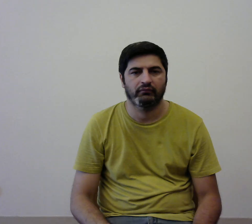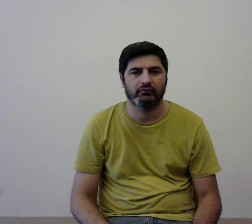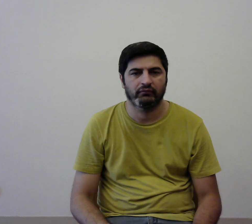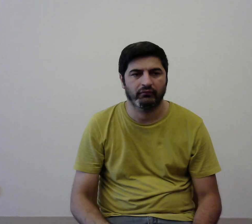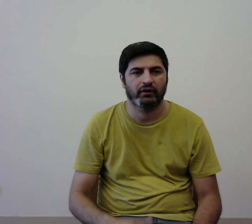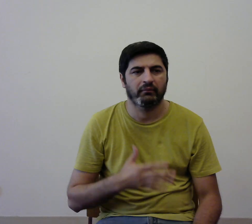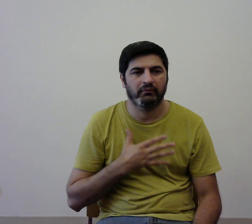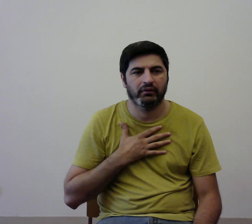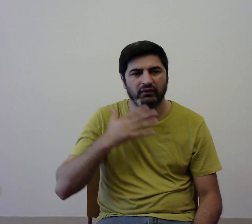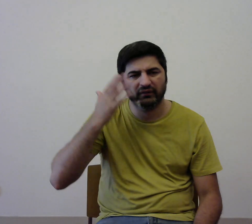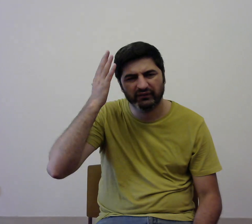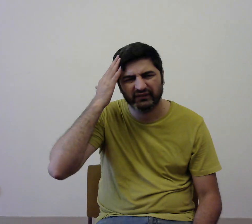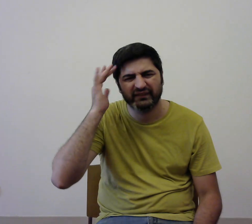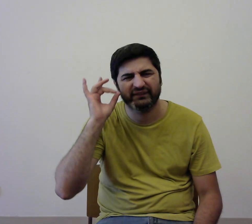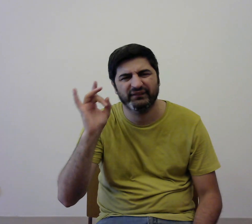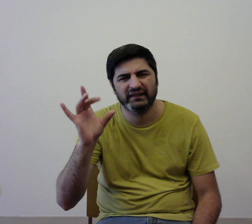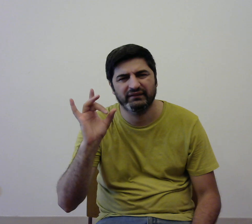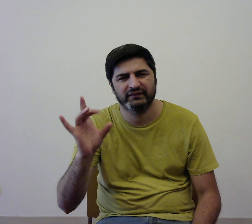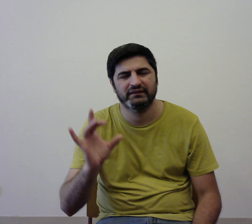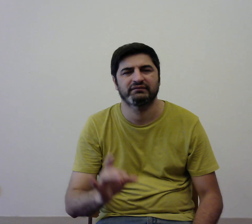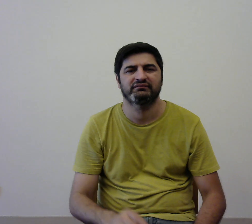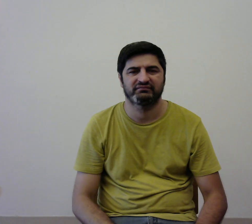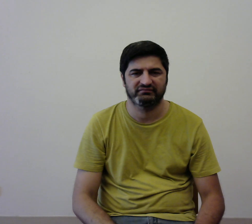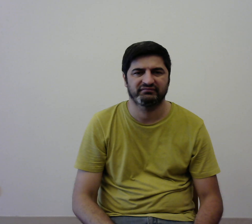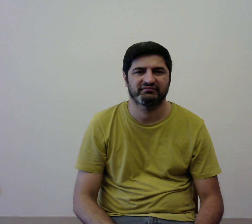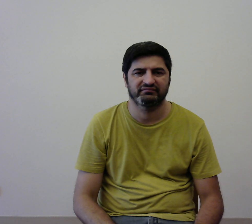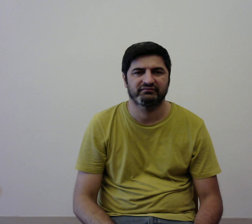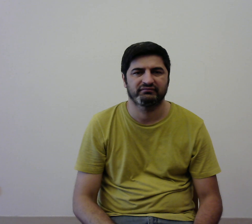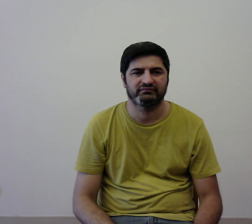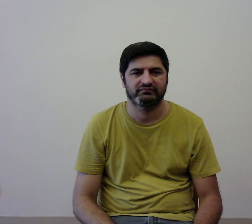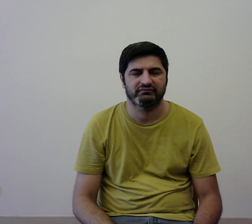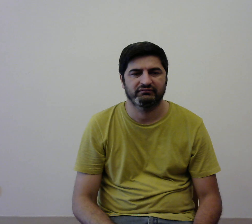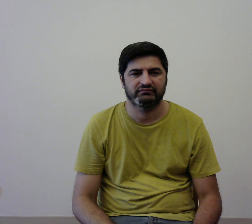Mənim başım ağrıyır